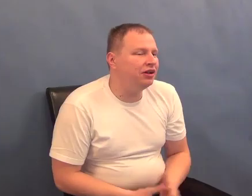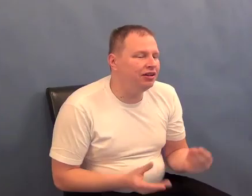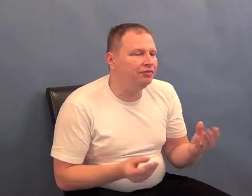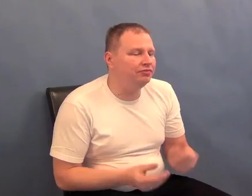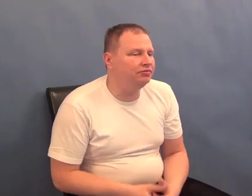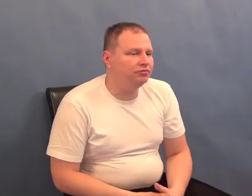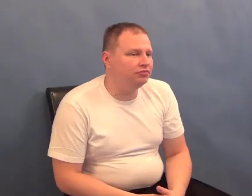Mokre.